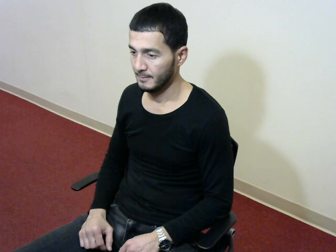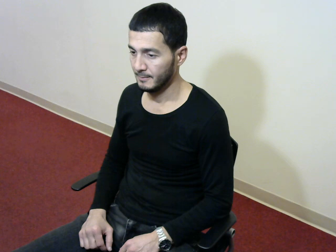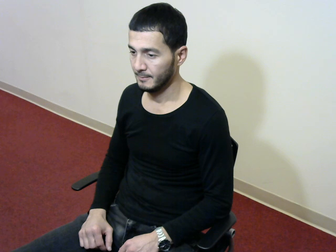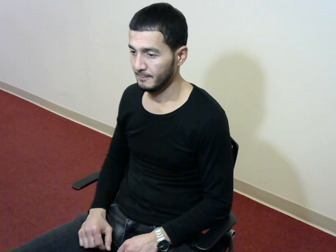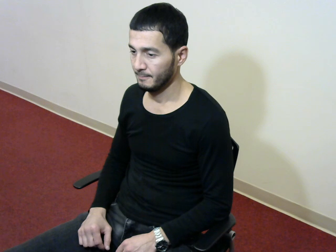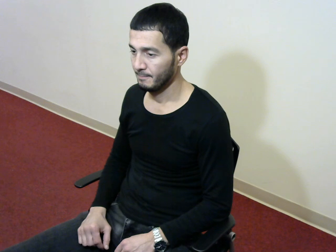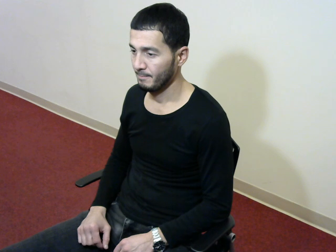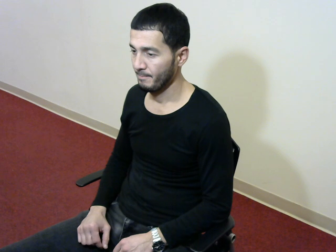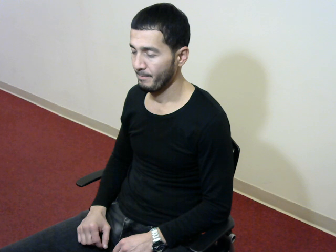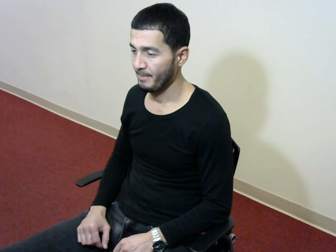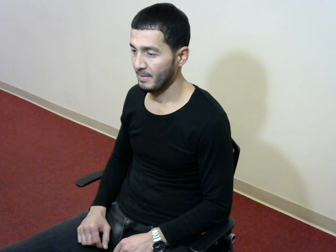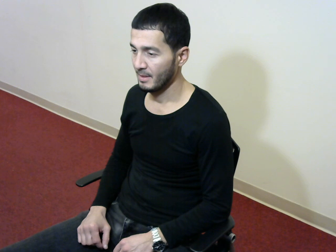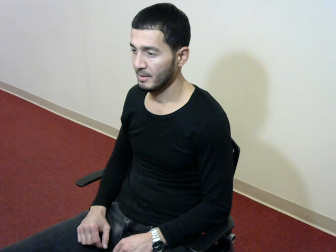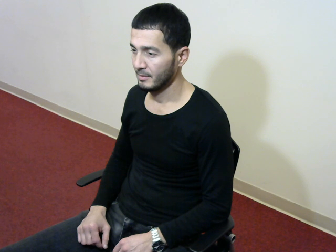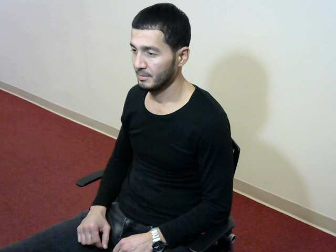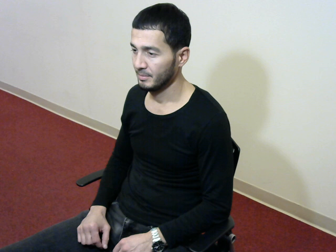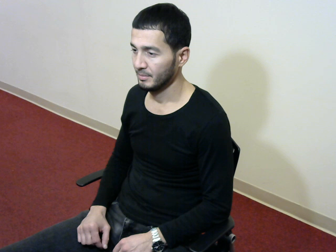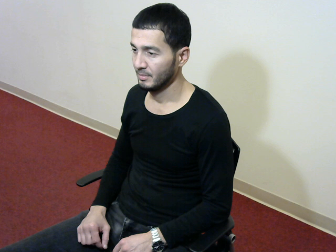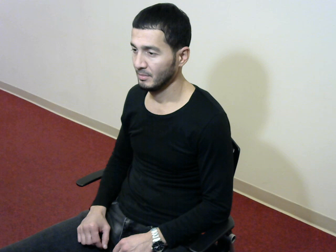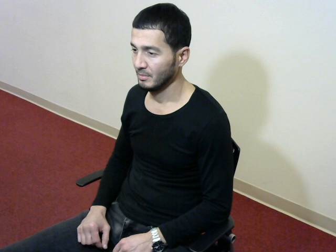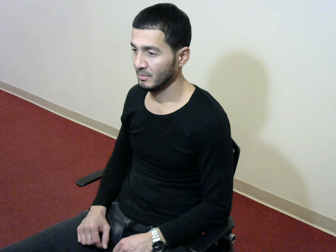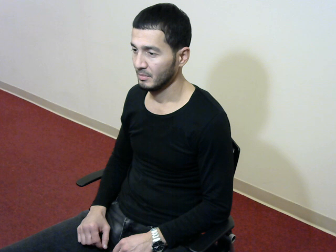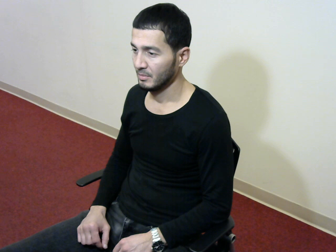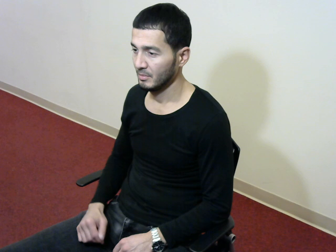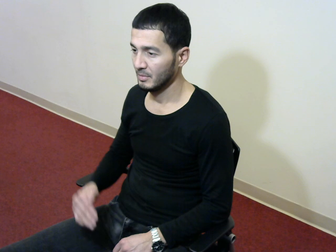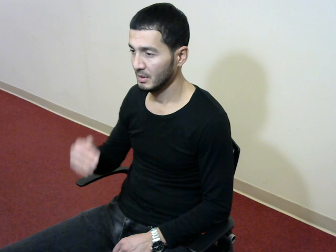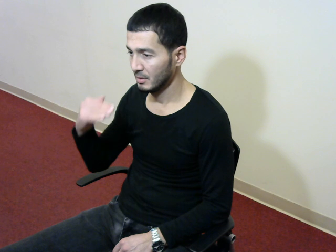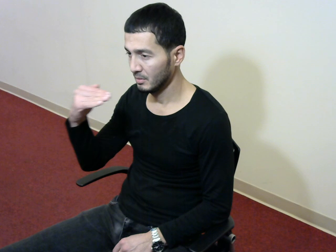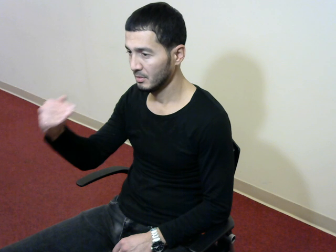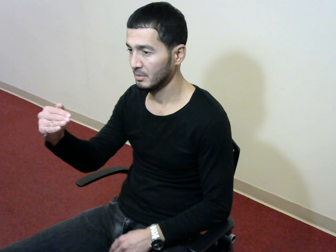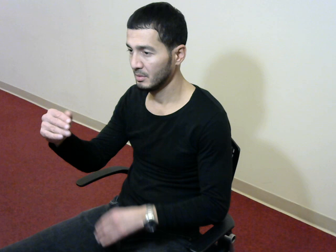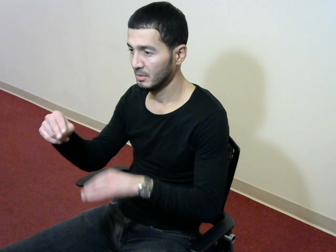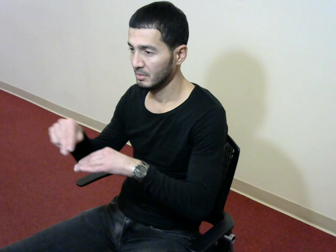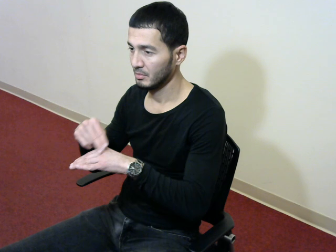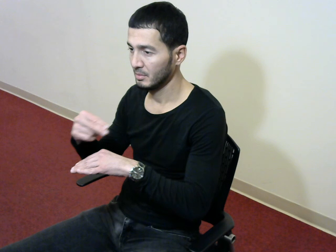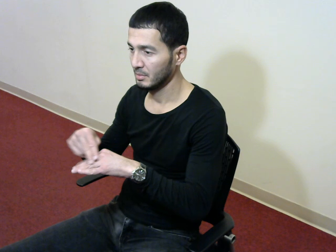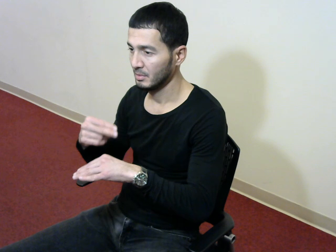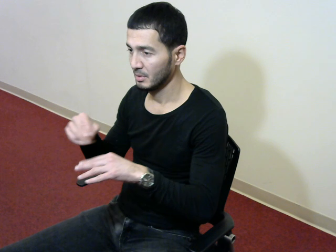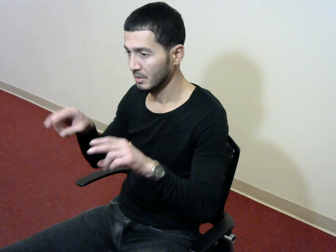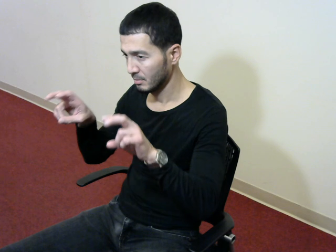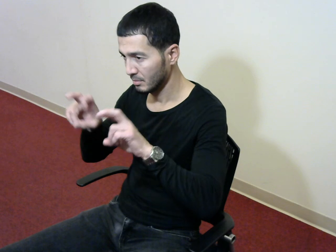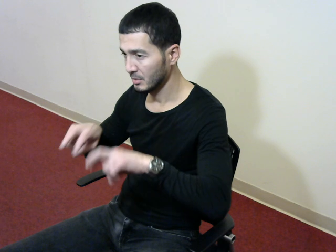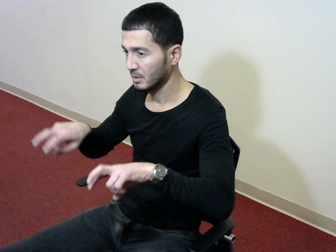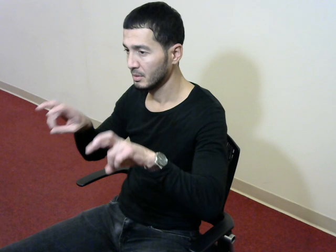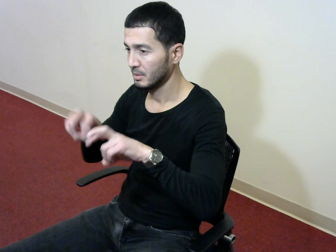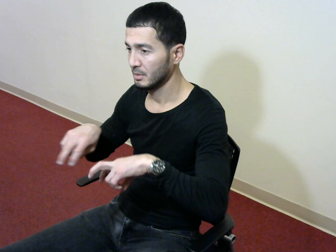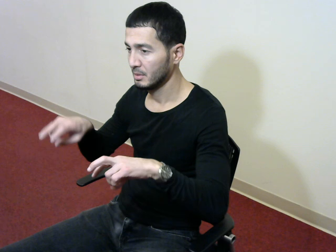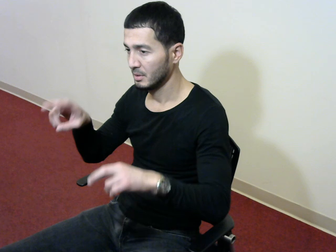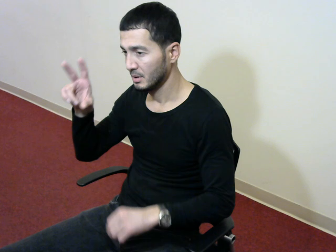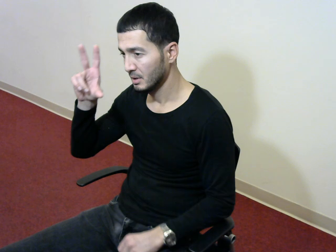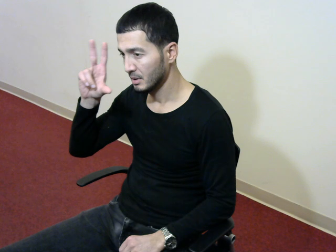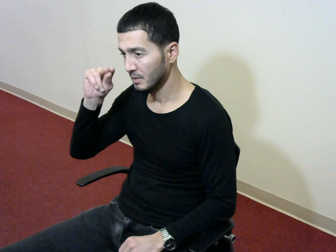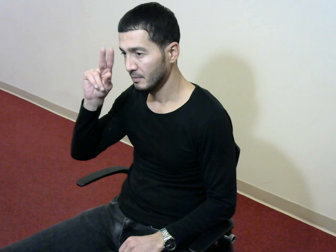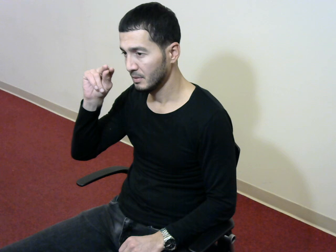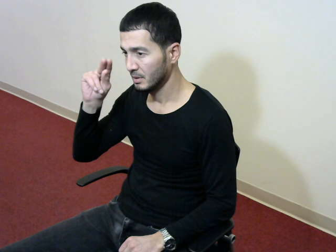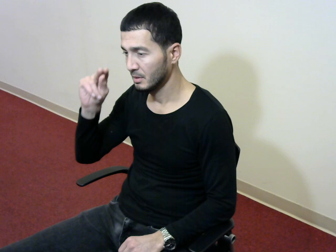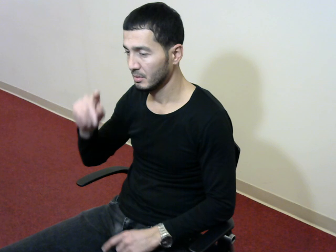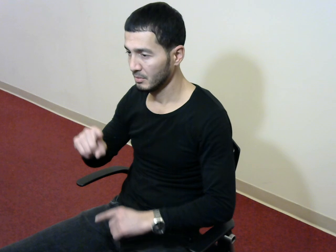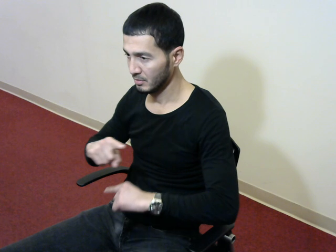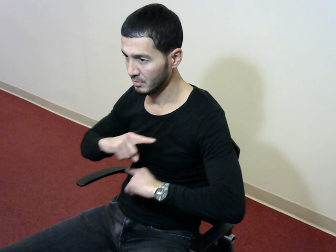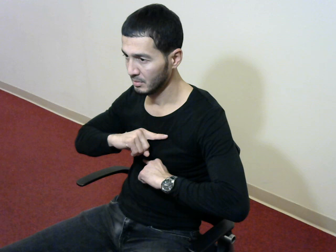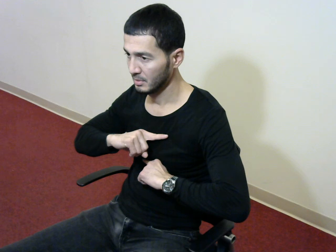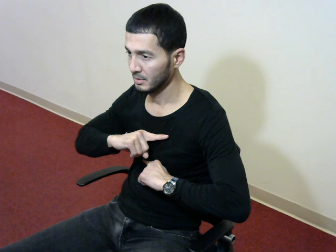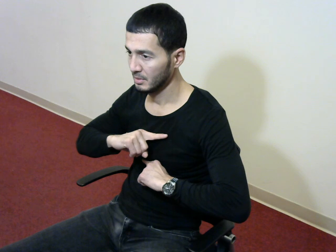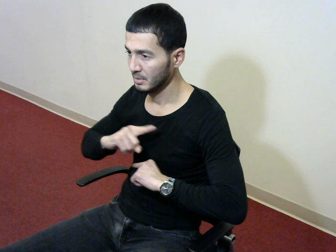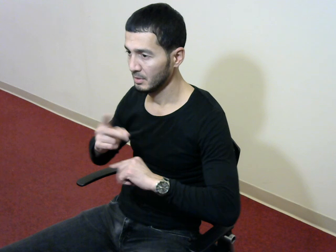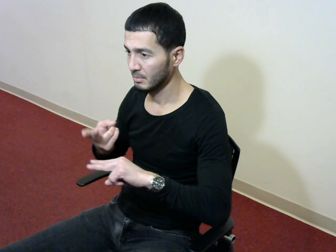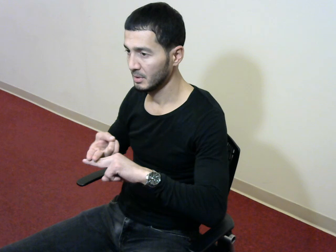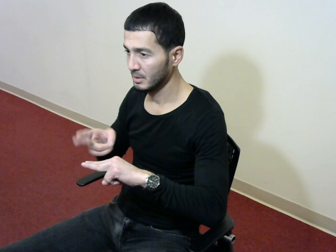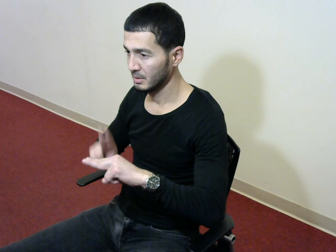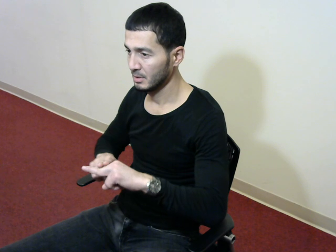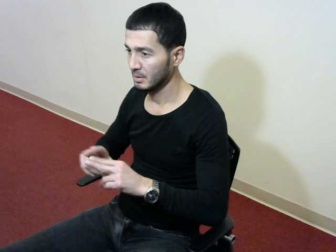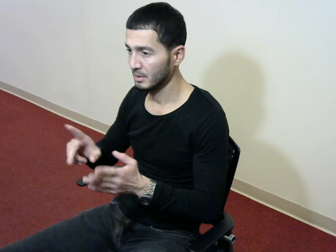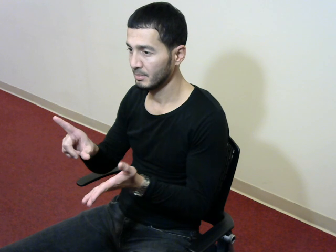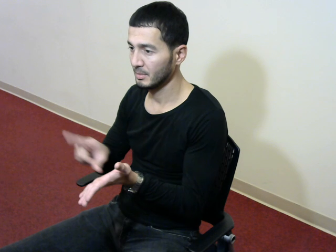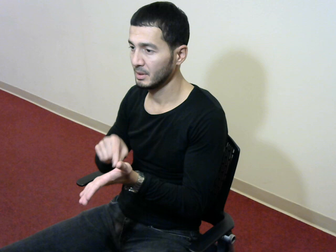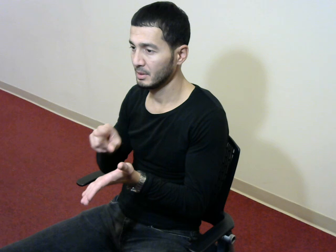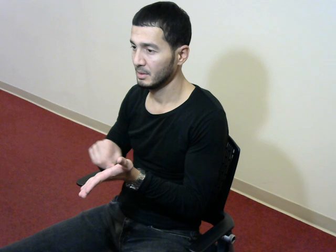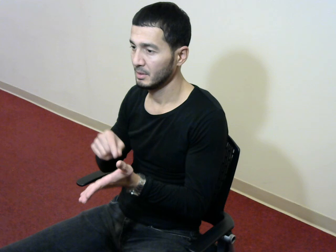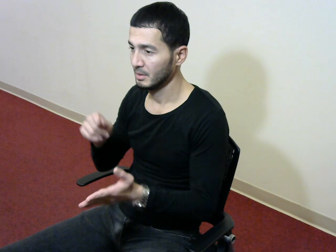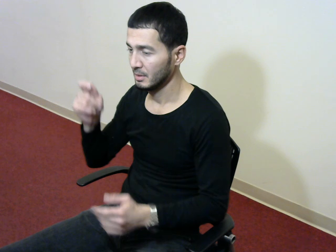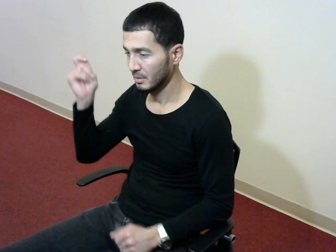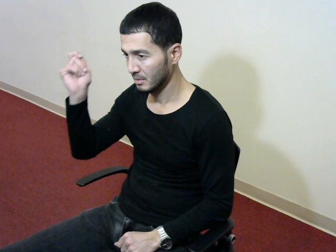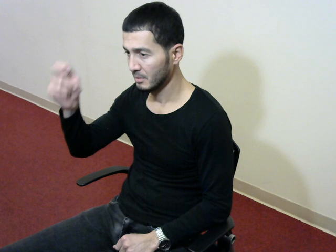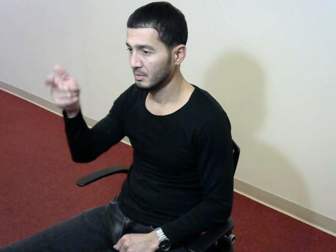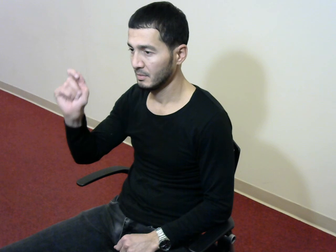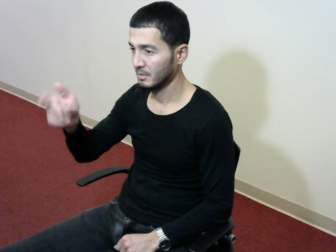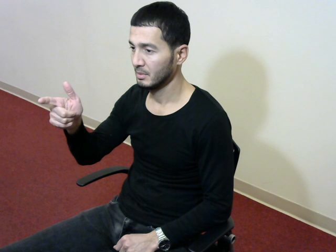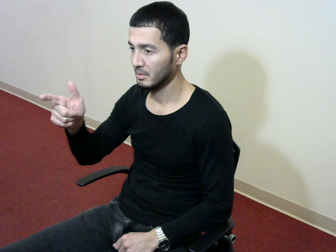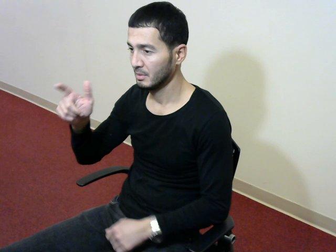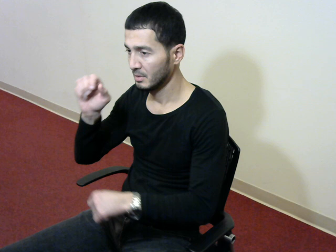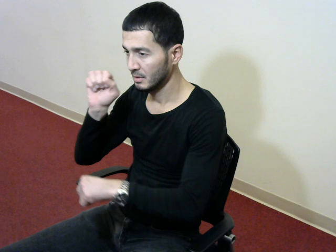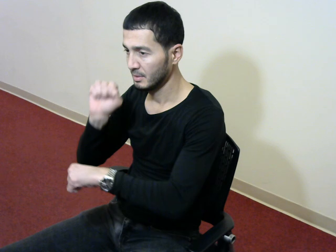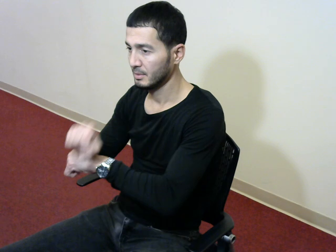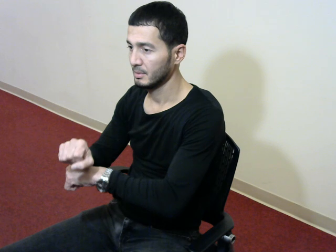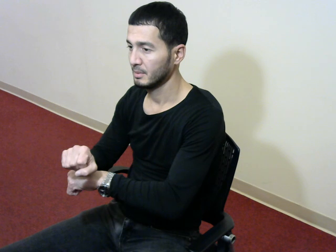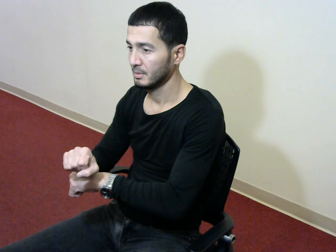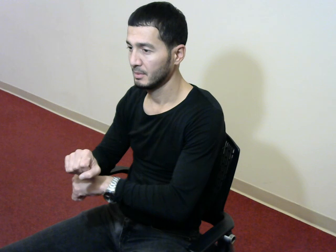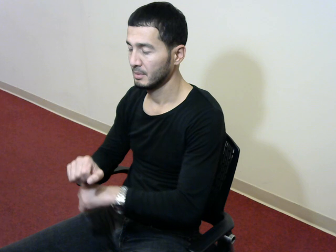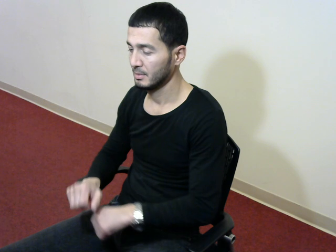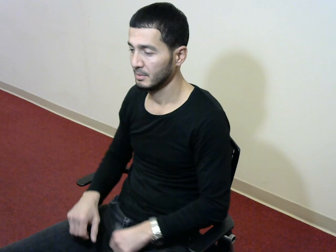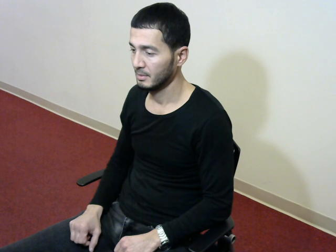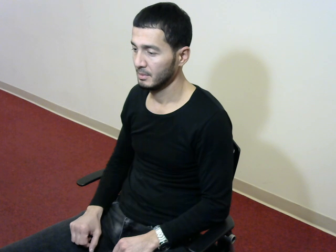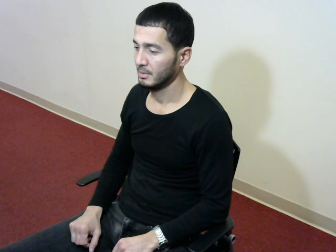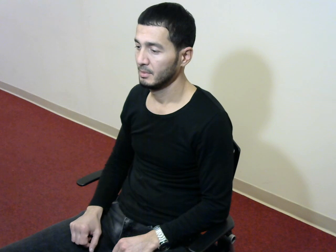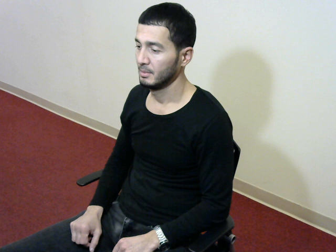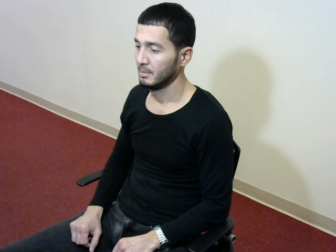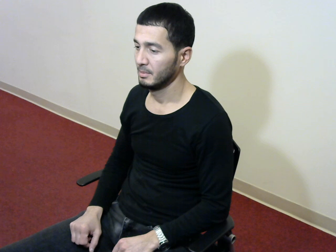Sizin həyat yoldaşınızın müayinə tarixi çatdığı üçün pensiya ödənişi dayanıb